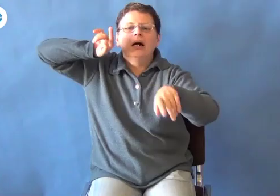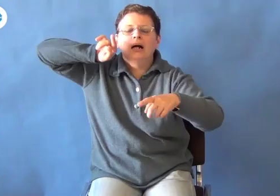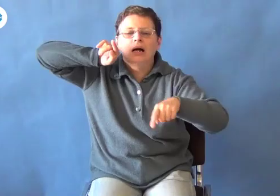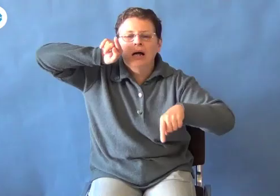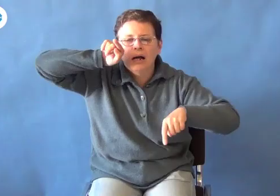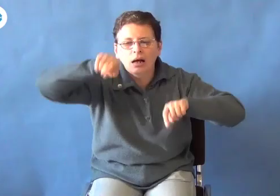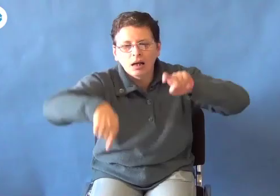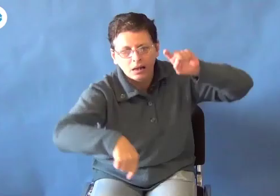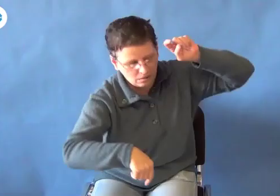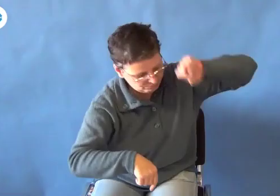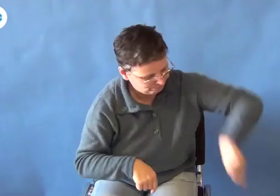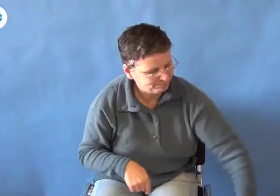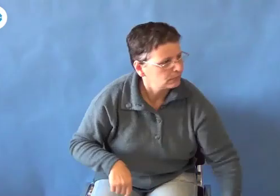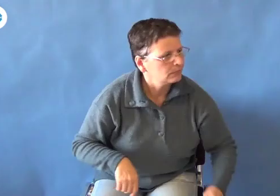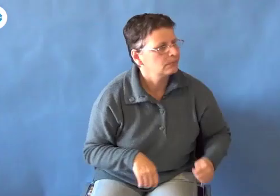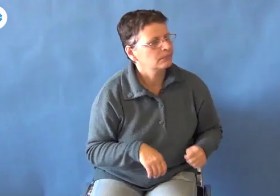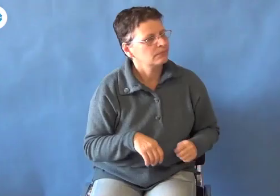Wpadł nogami w dół.